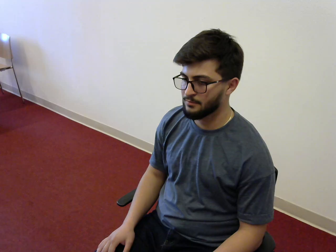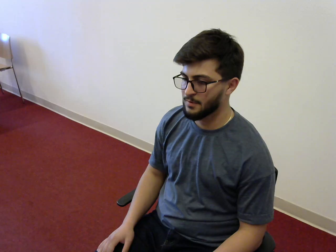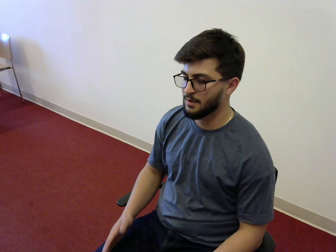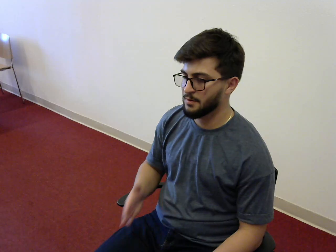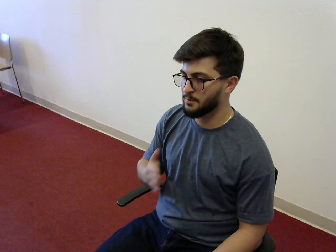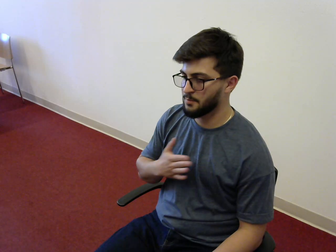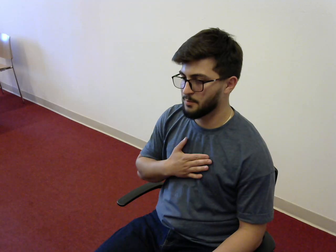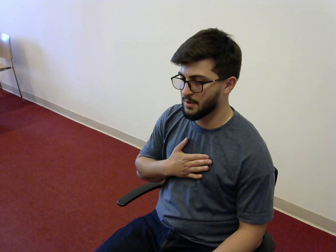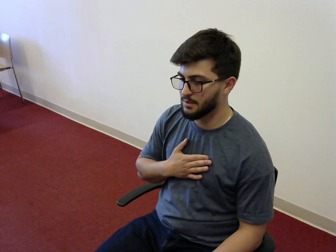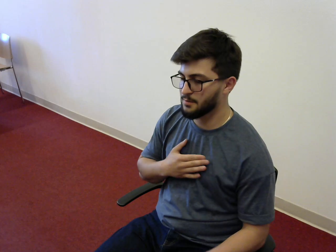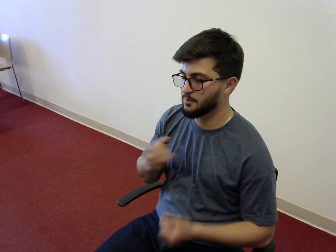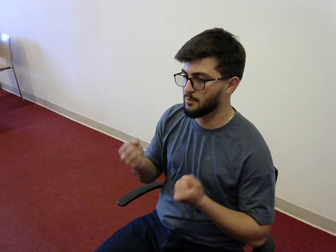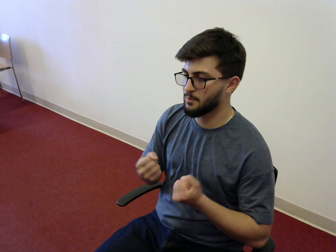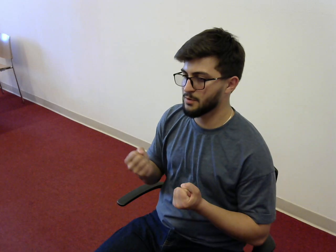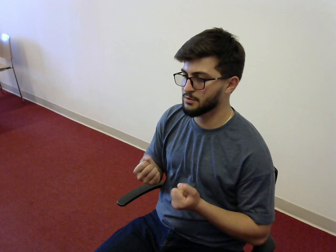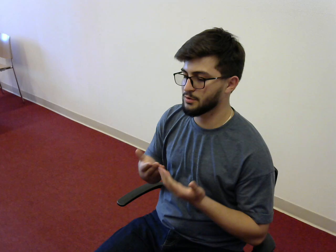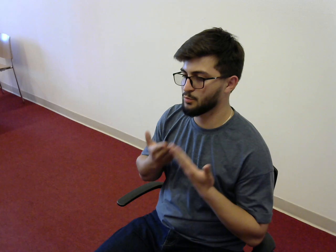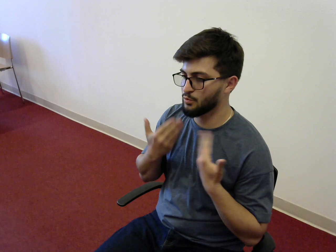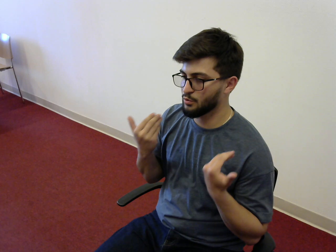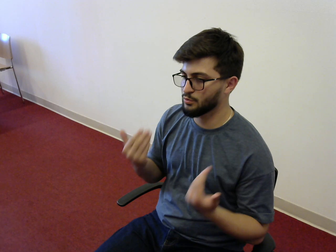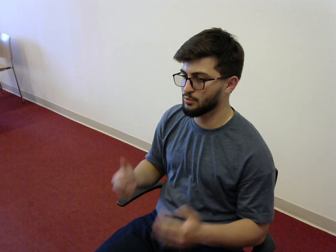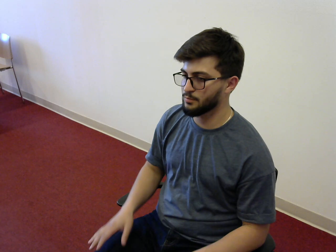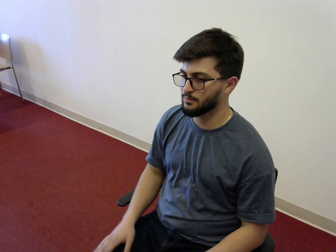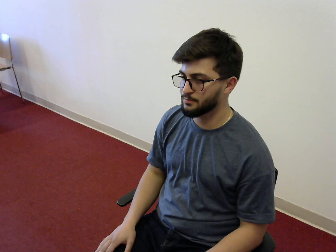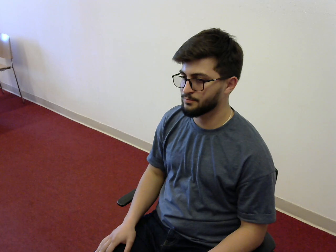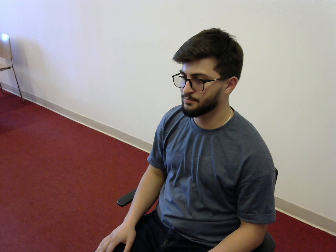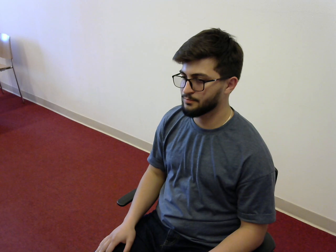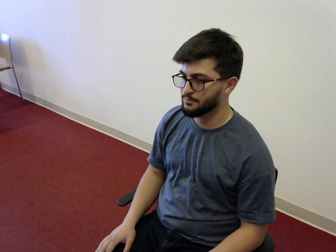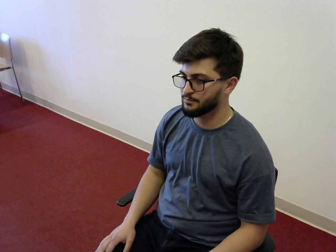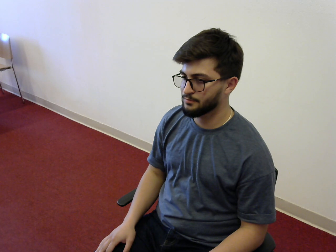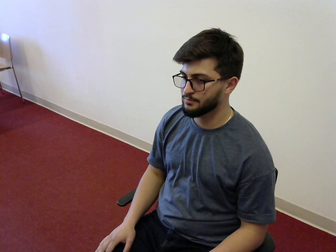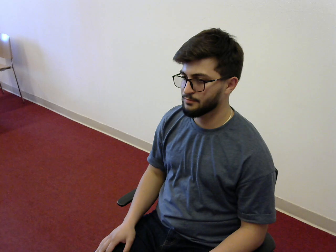Mənim avtomobilim yoxdur